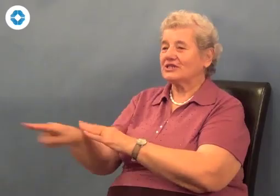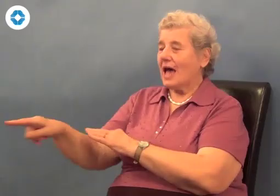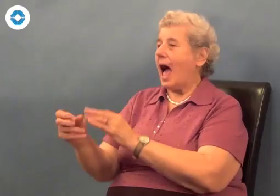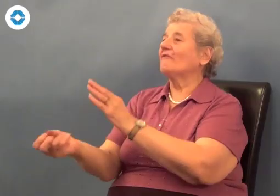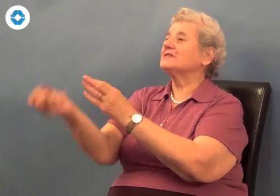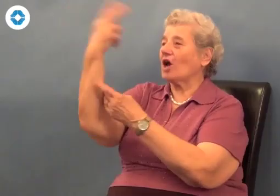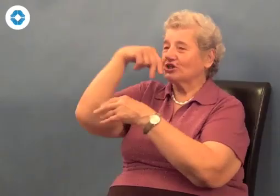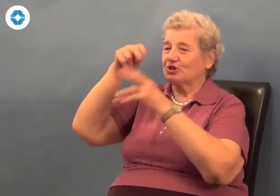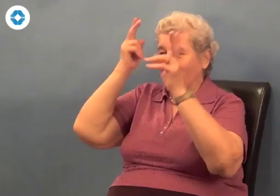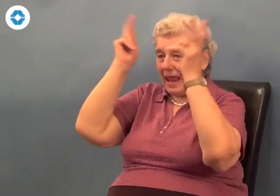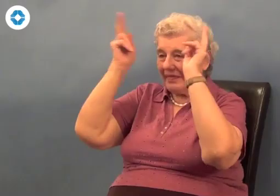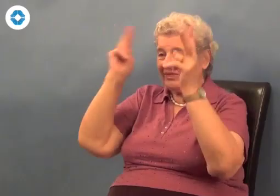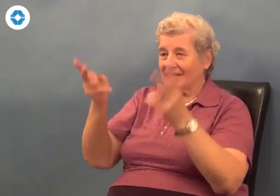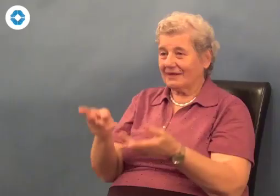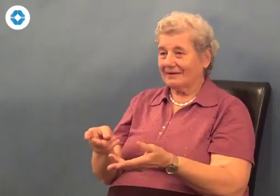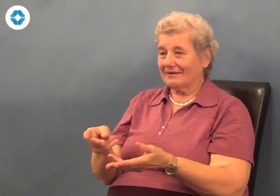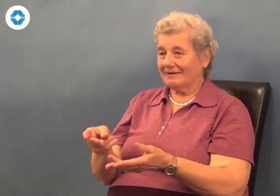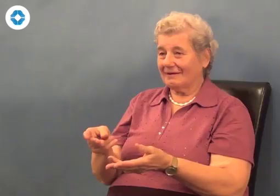I wyskoczył jeleń.